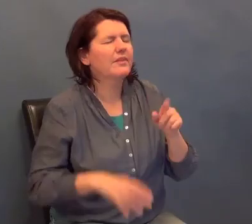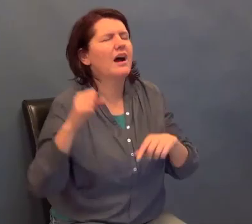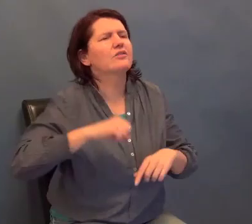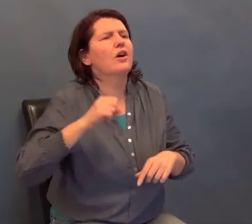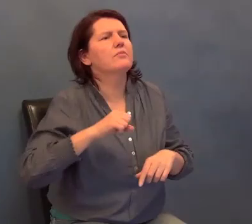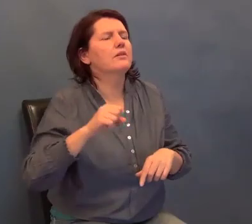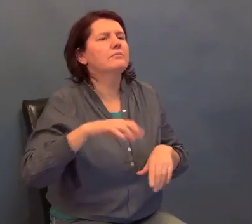Bomba atomowa.